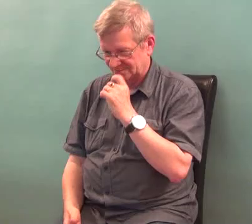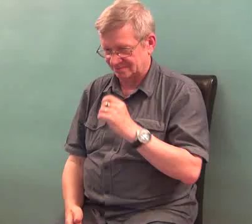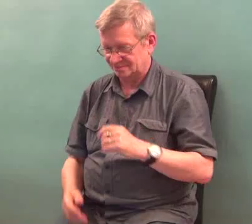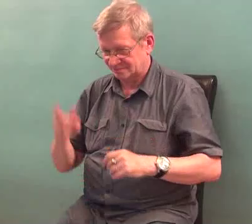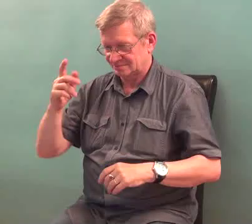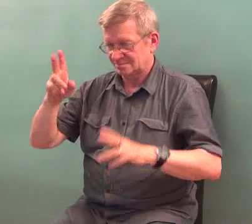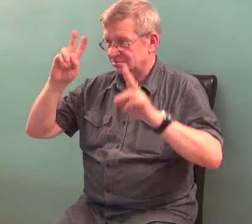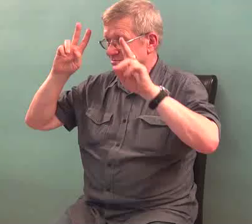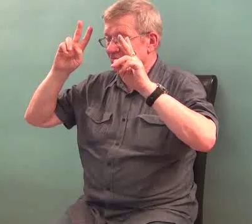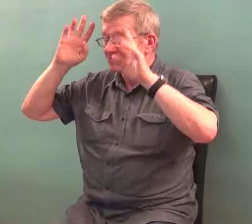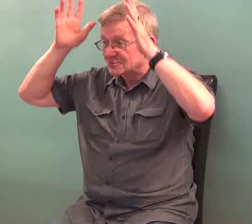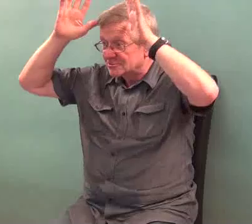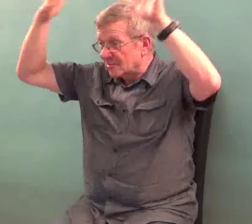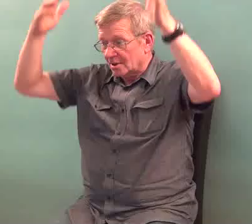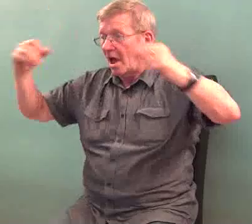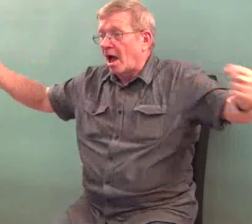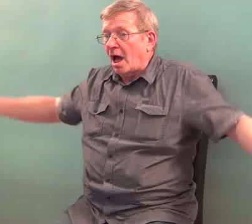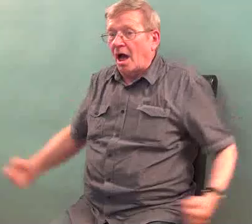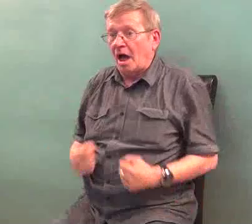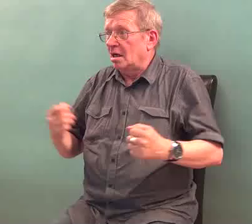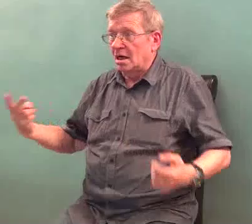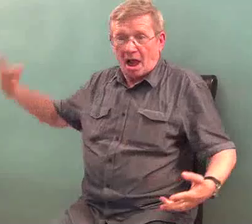Jeleń przestraszył się, że ktoś mu usiadł na grzbiecie.